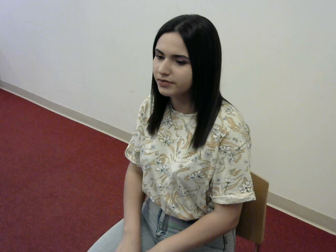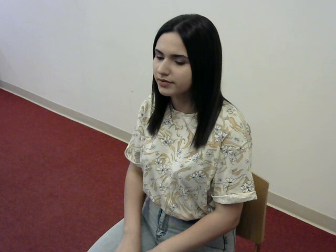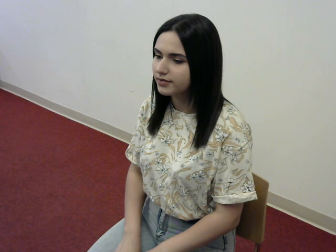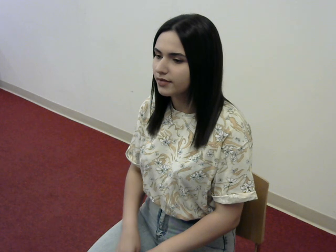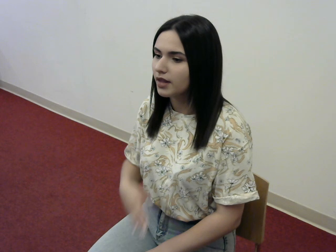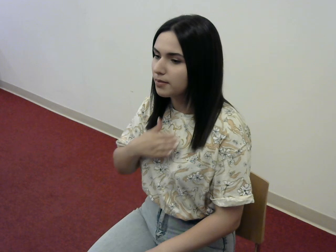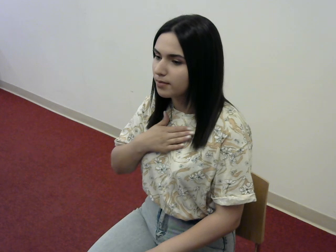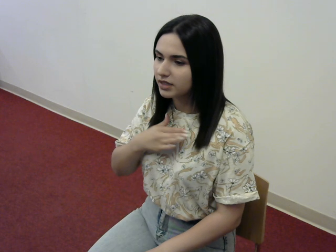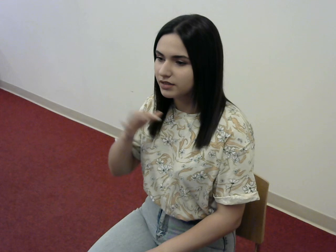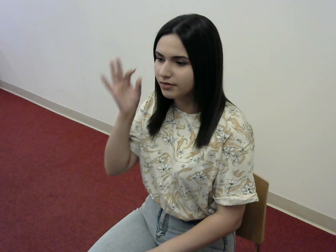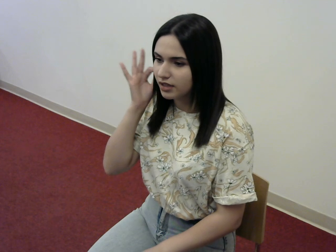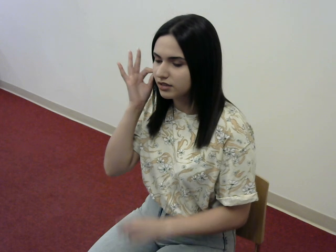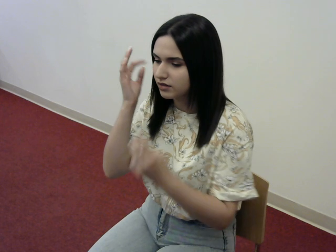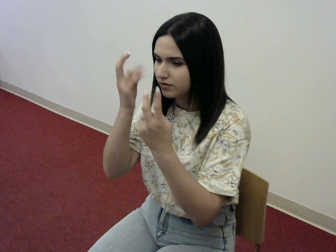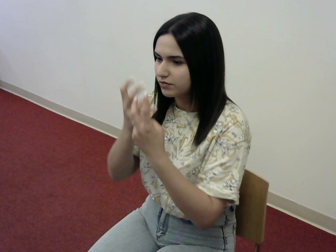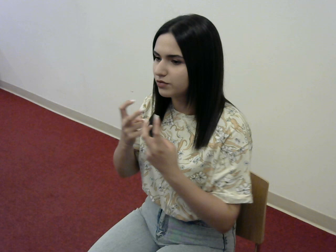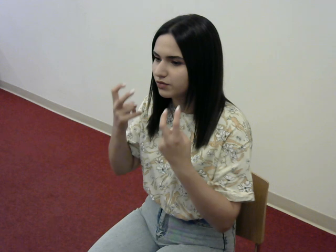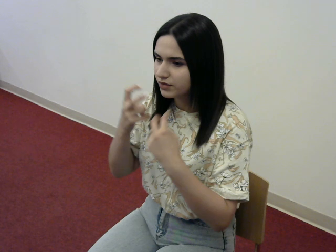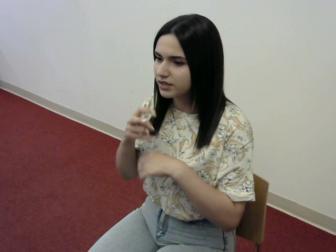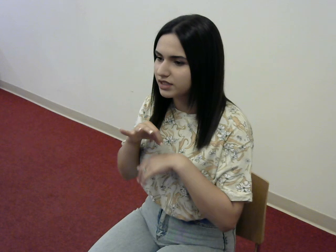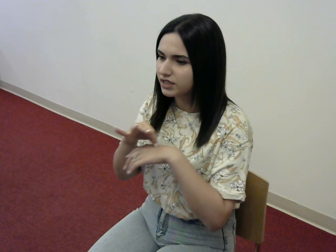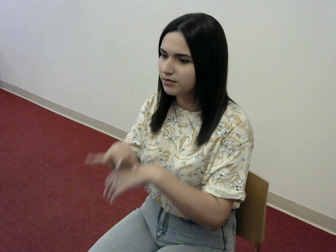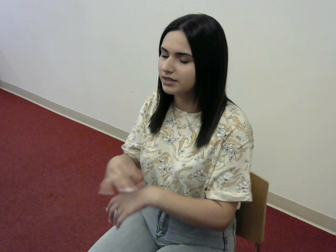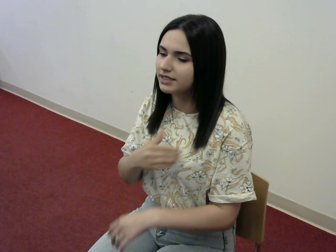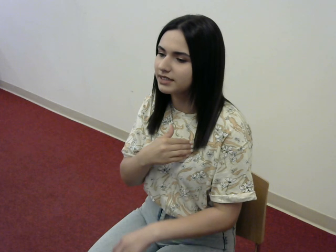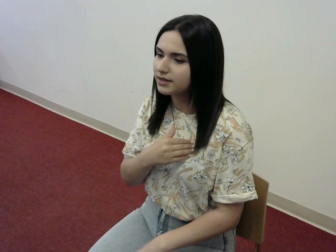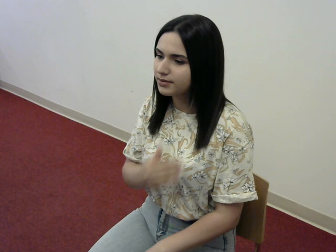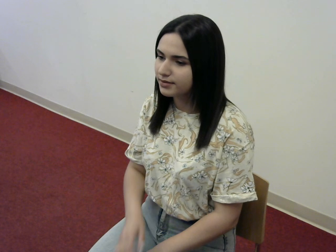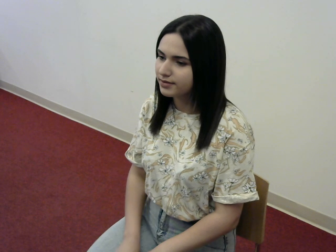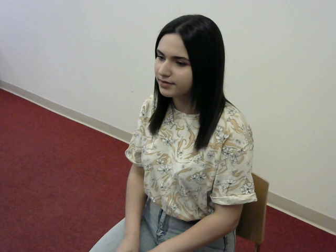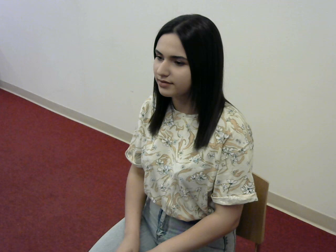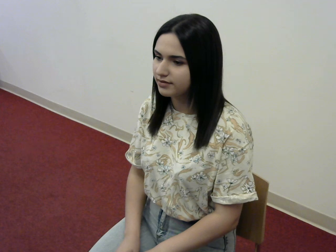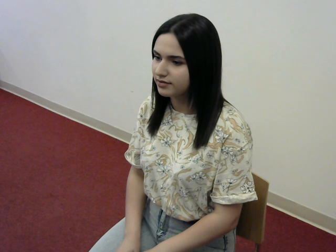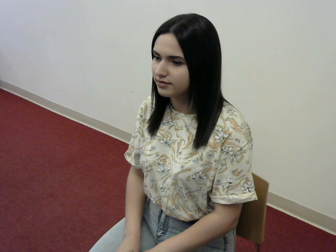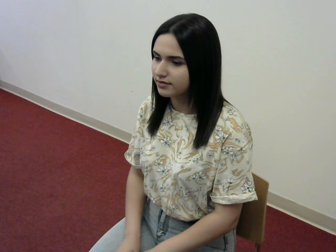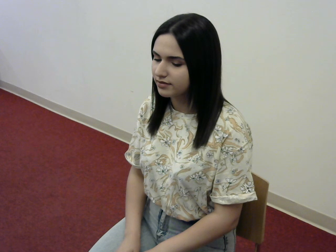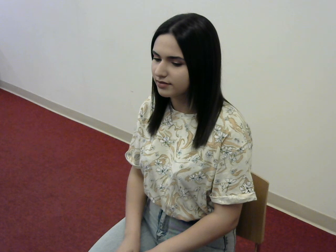Mən həkim müayinəsindən keçmək istəyirəm